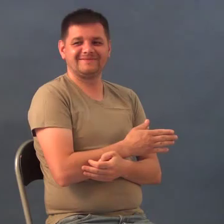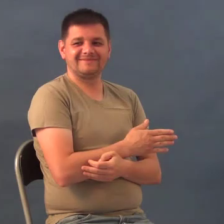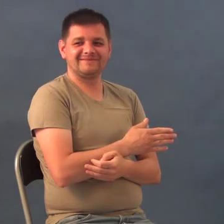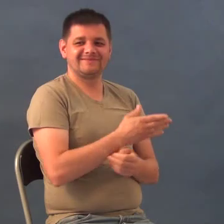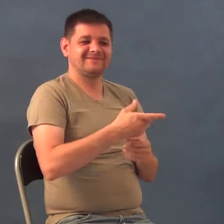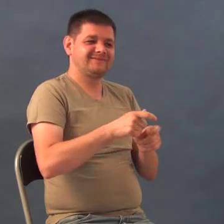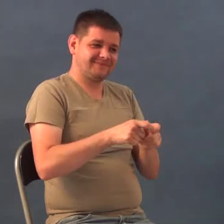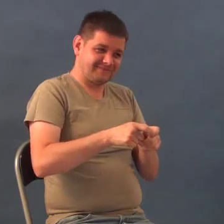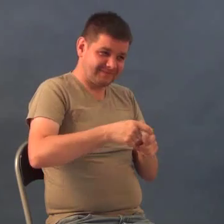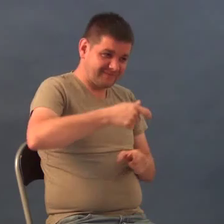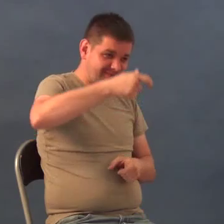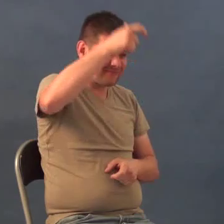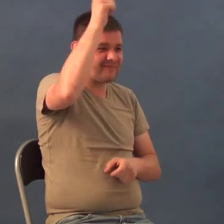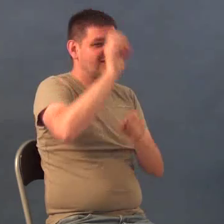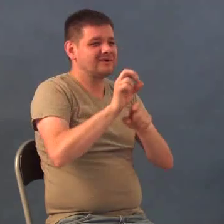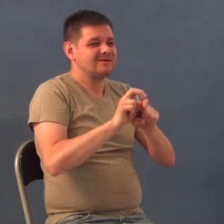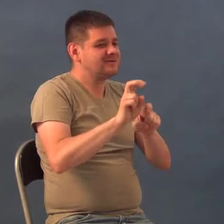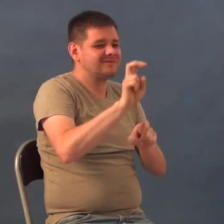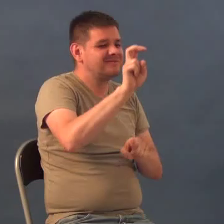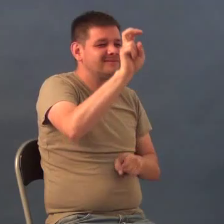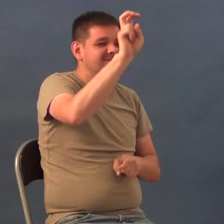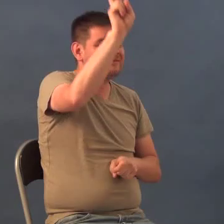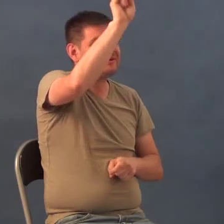Kot wspina się na górę po bloku.